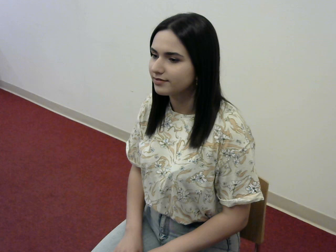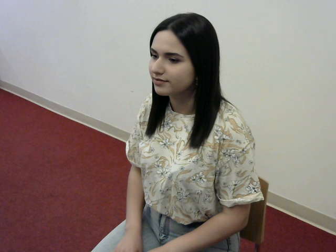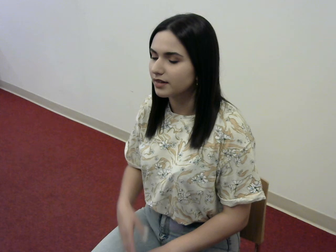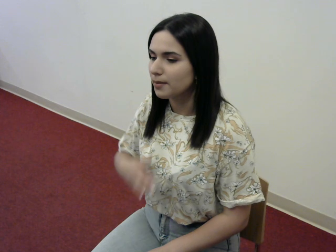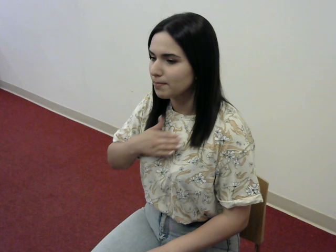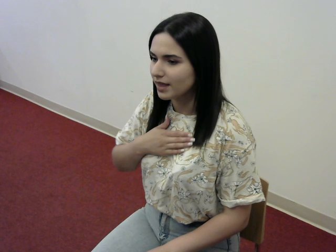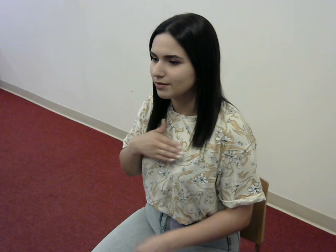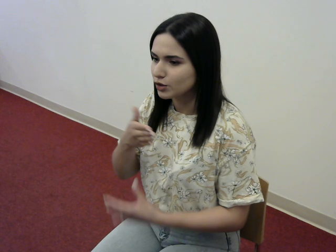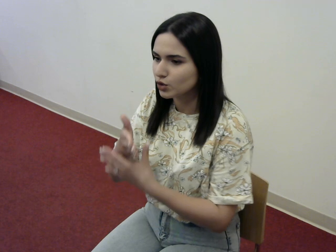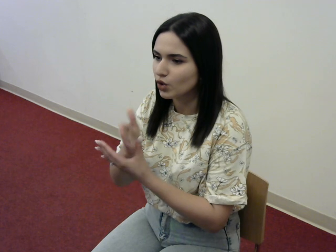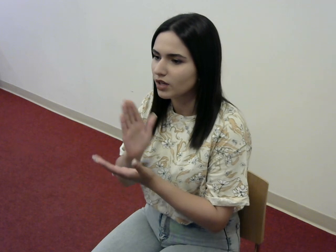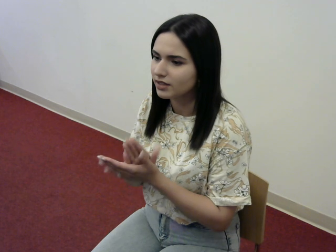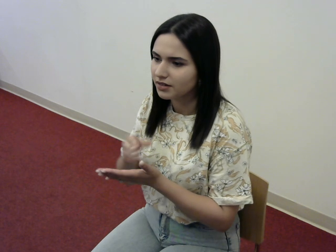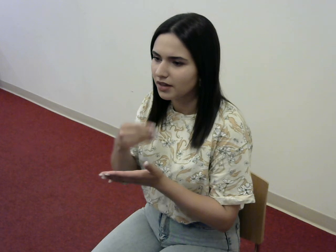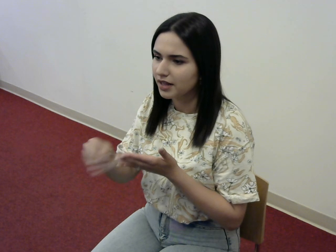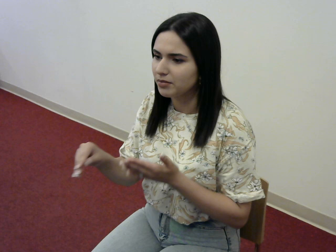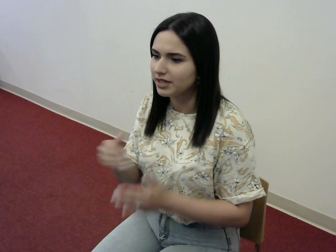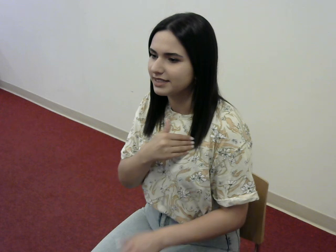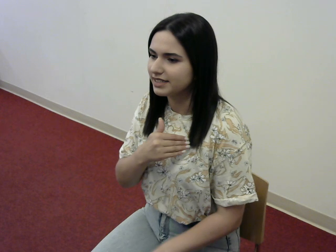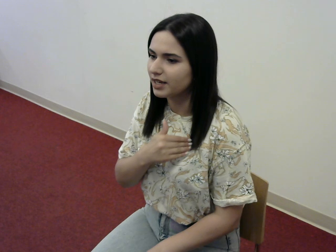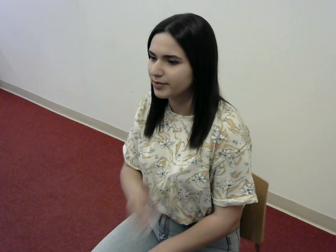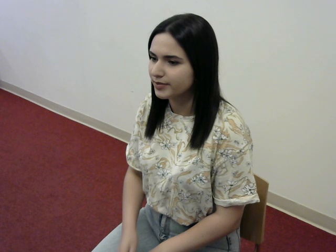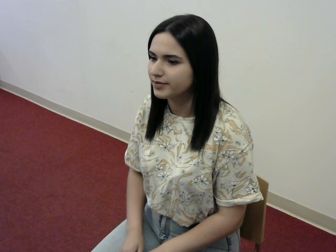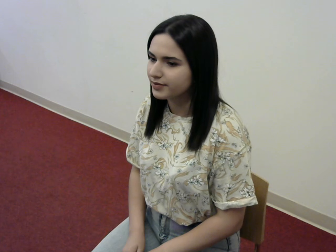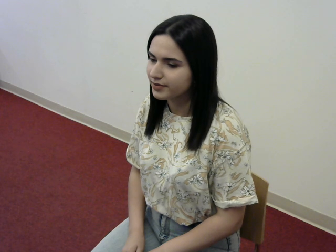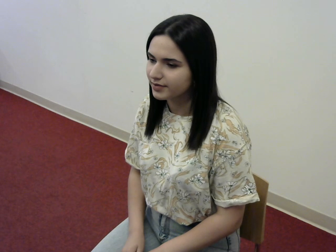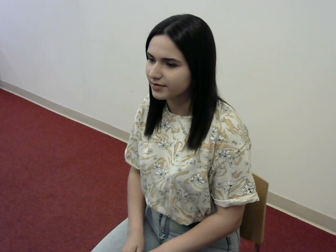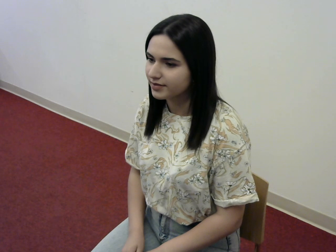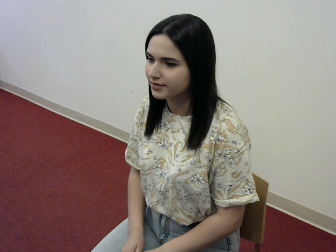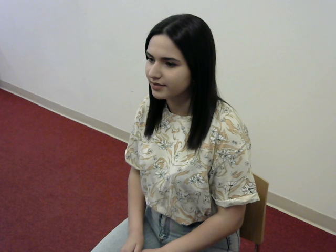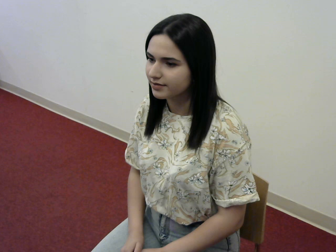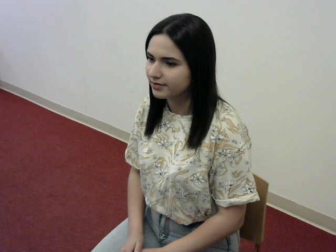Mən çörək almaq istəyirəm